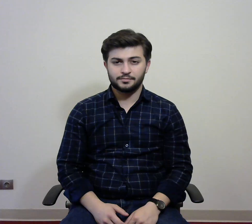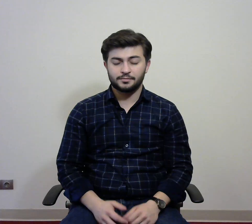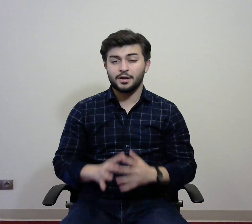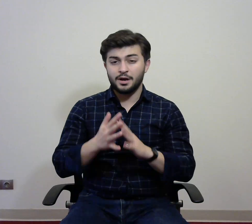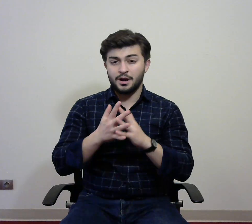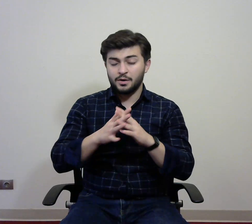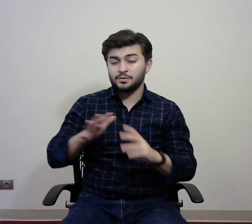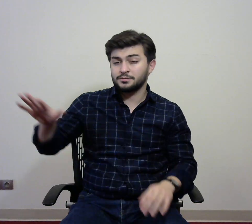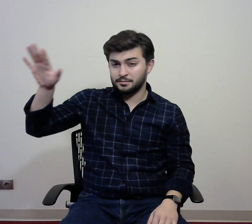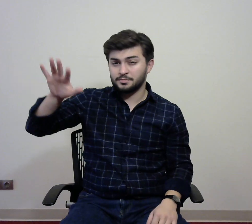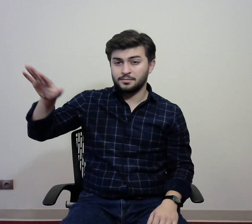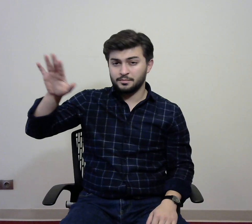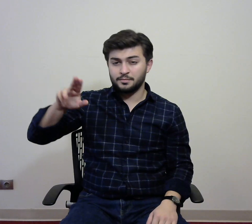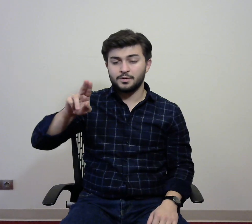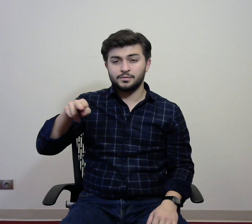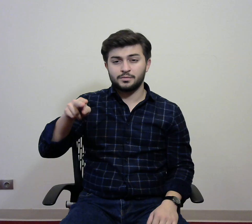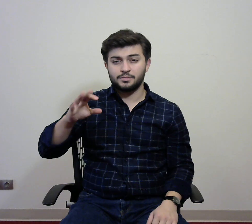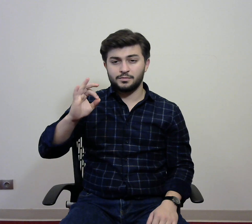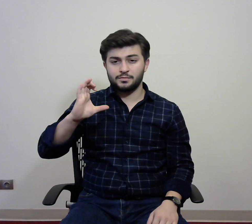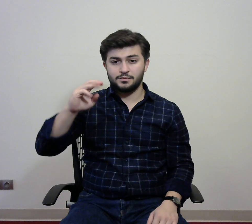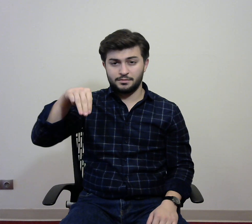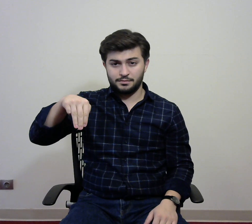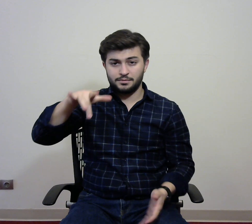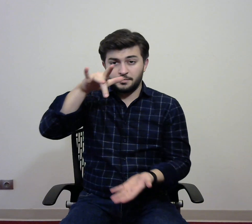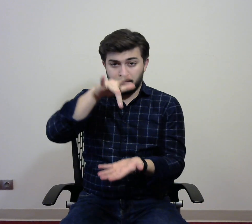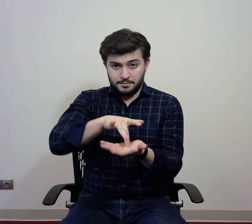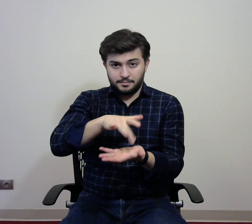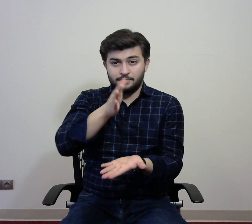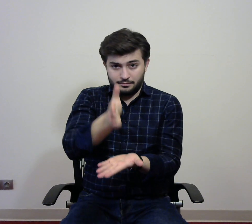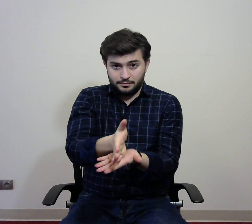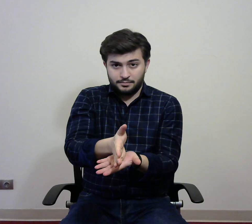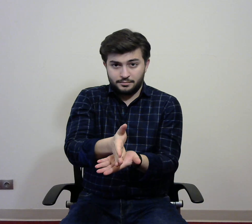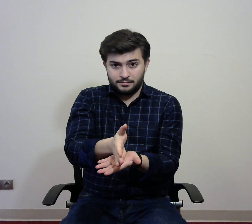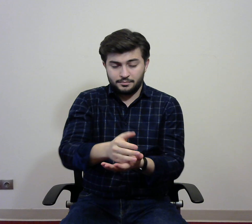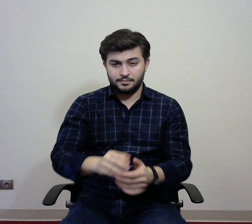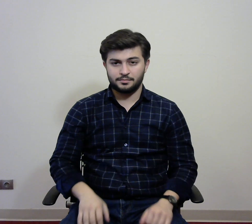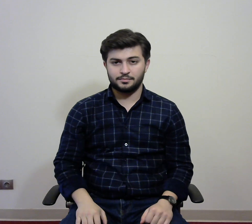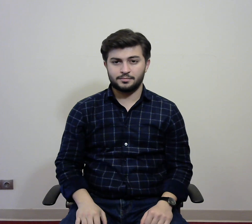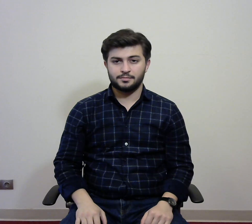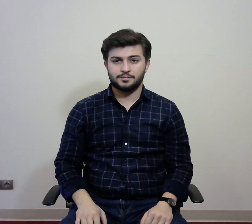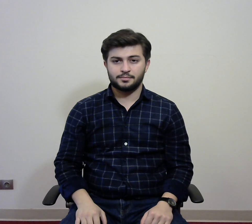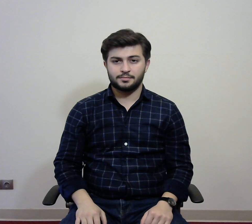Rayonlarda DOST Mərkəzləri varmı?